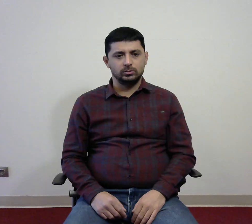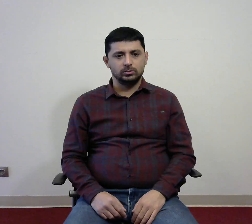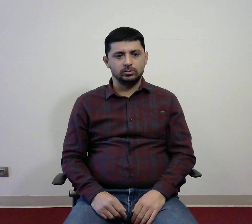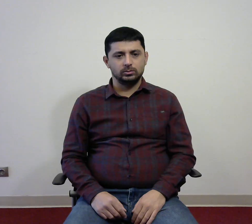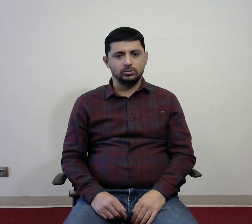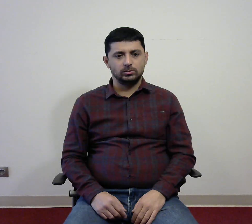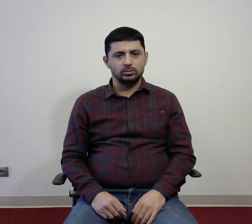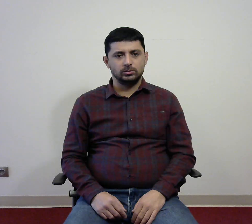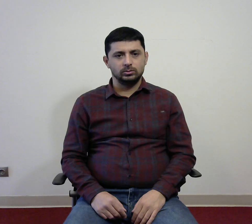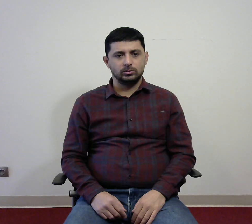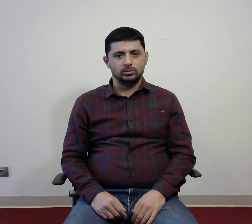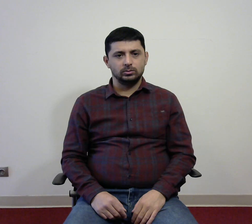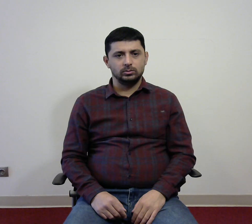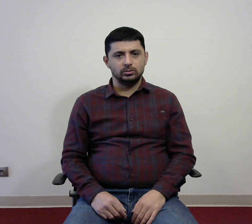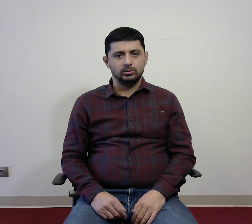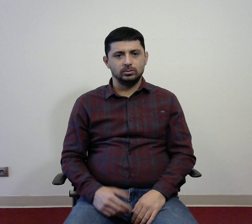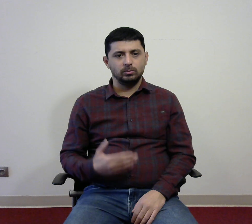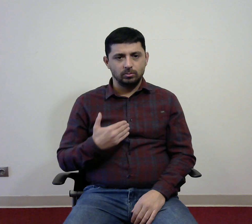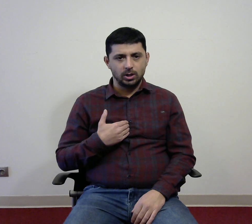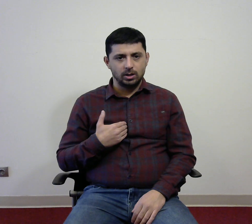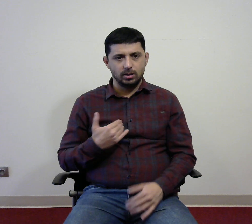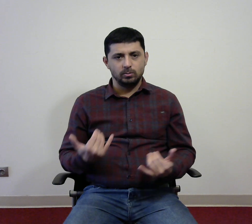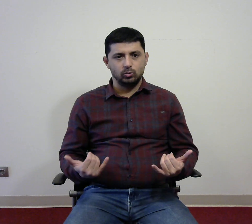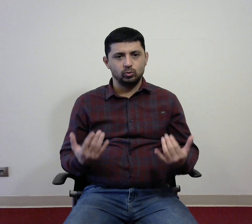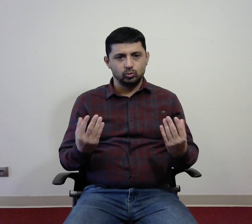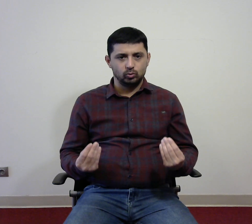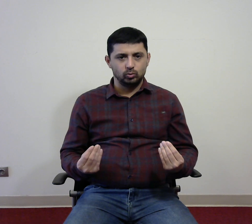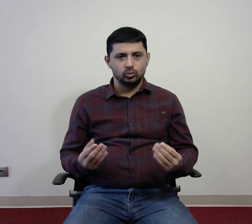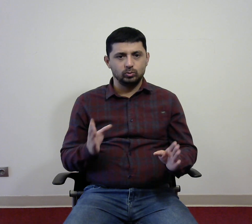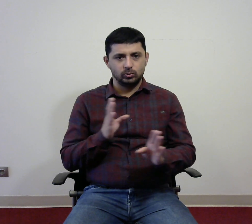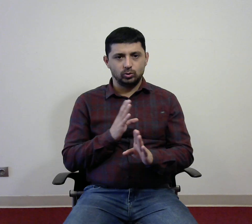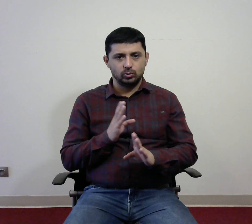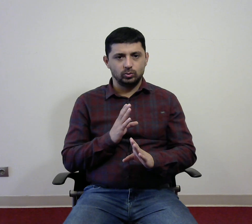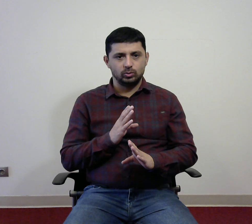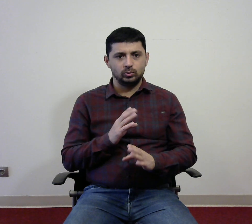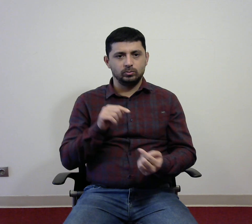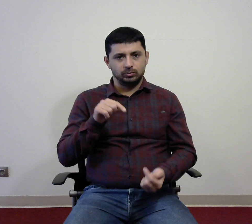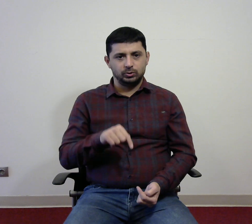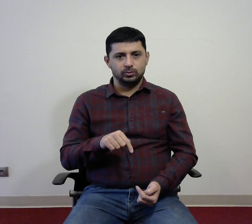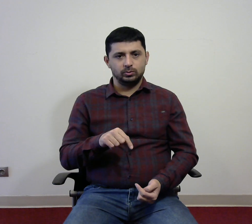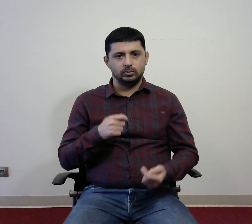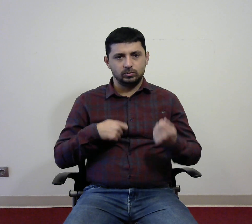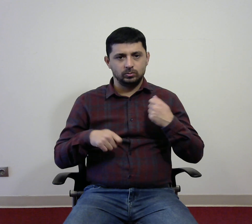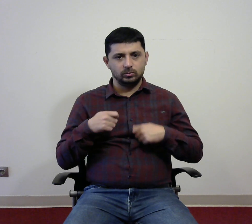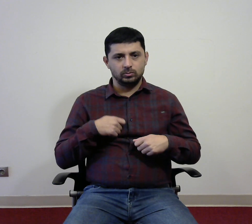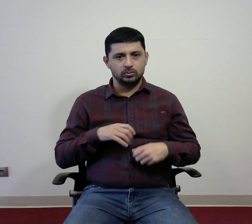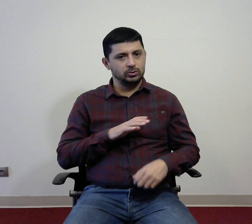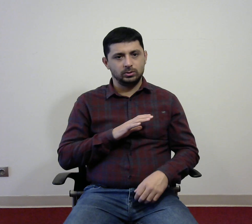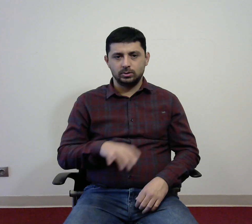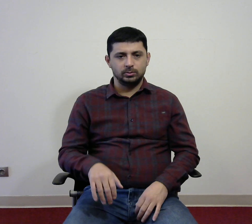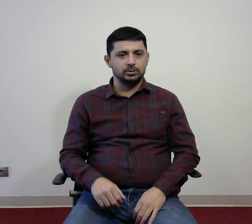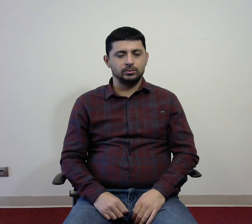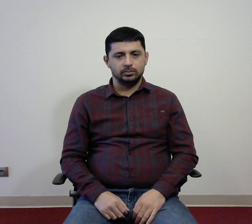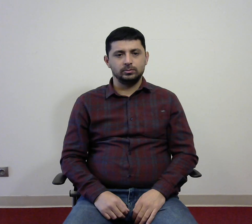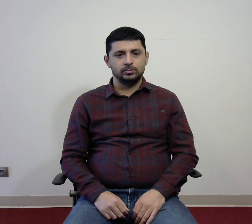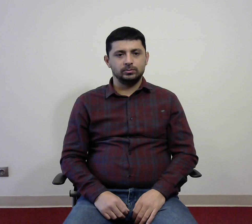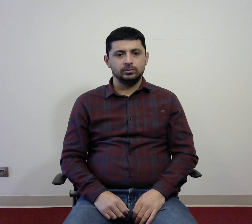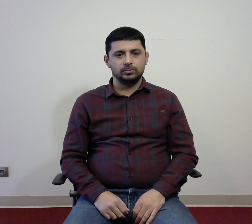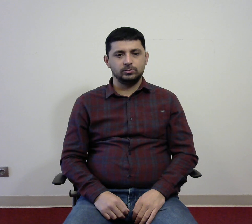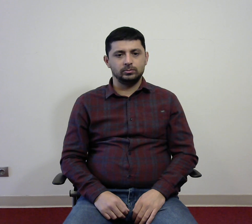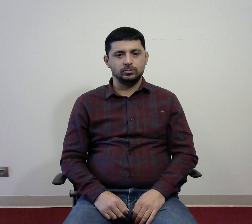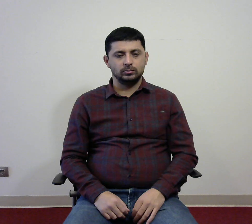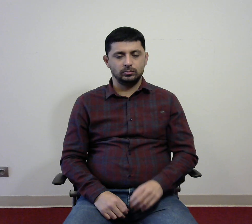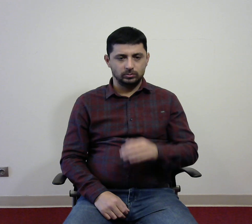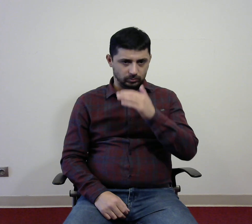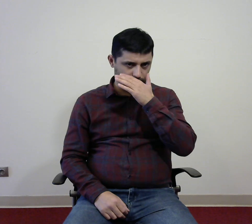Mən bu gün havaya uyğun geyinməmişəm